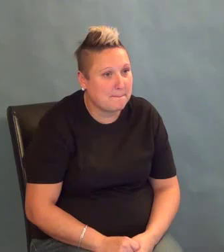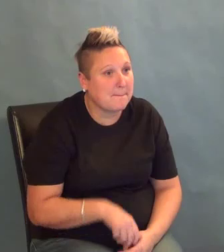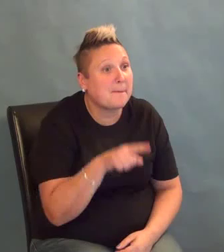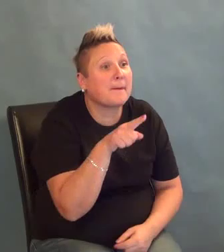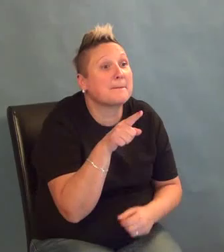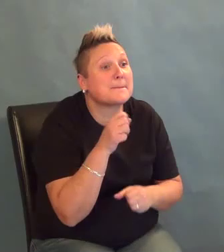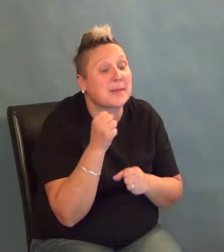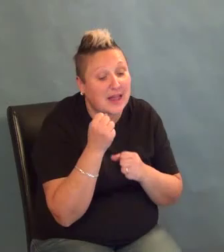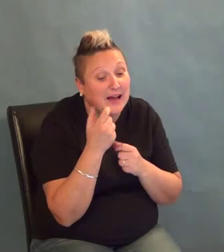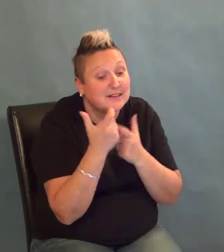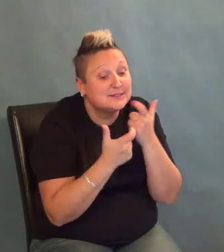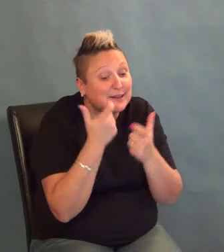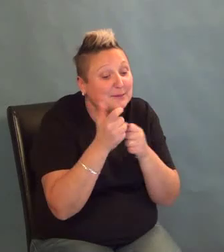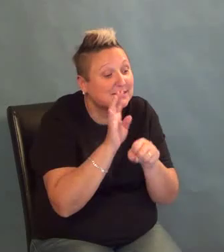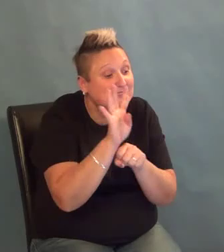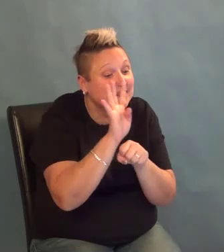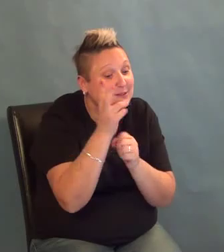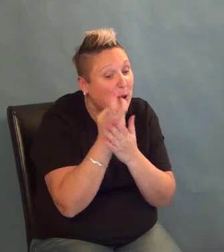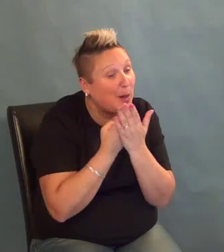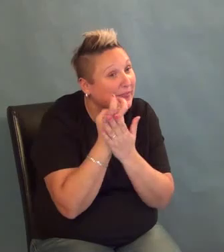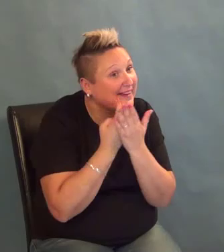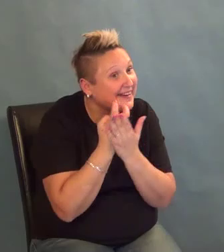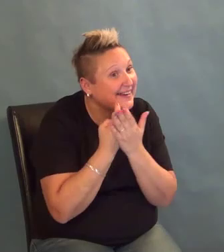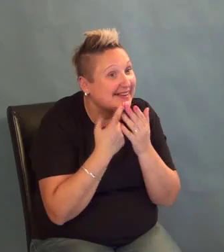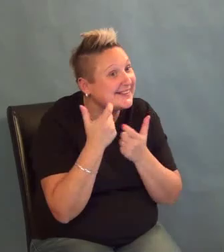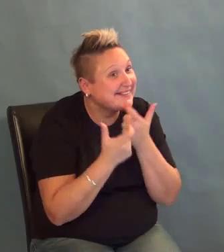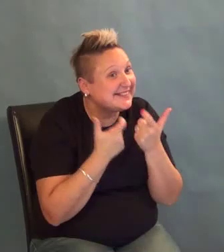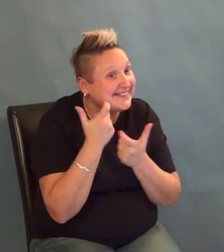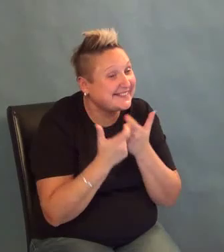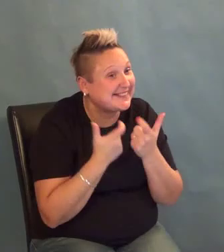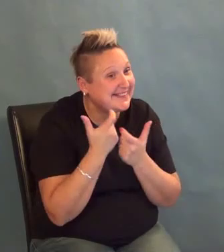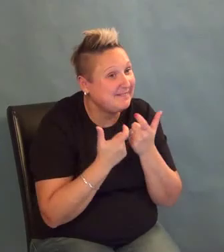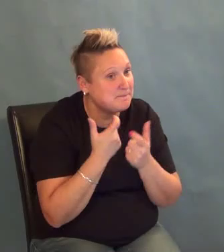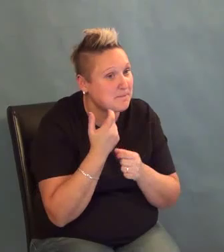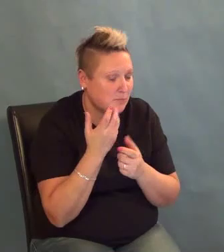Co robisz czternastego lutego?